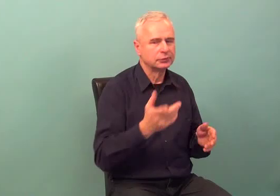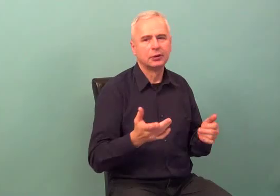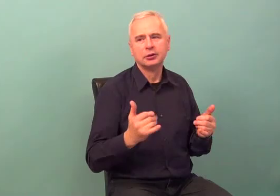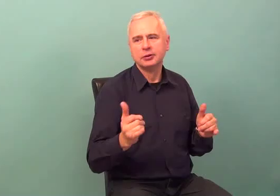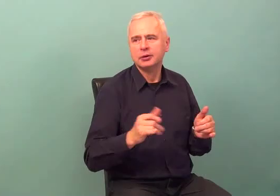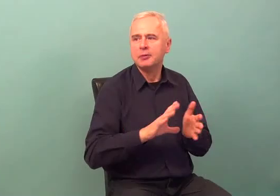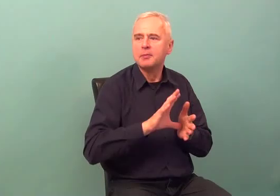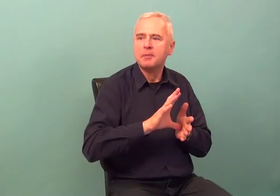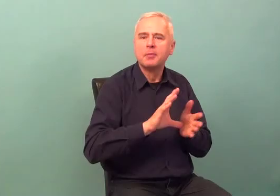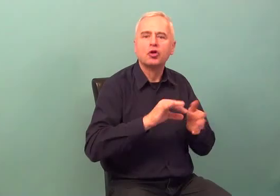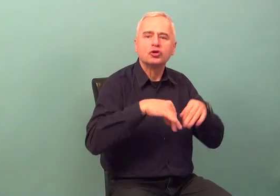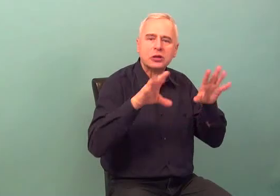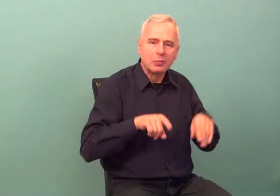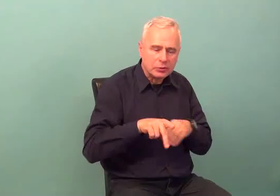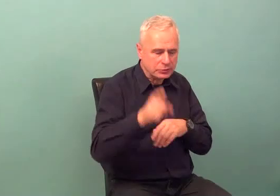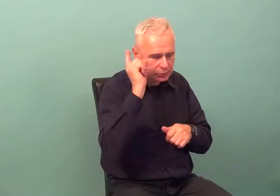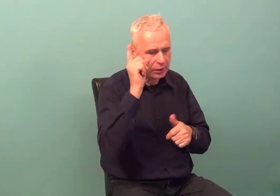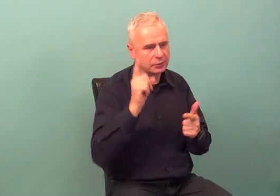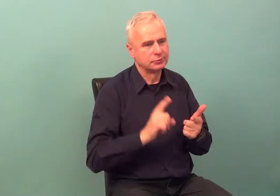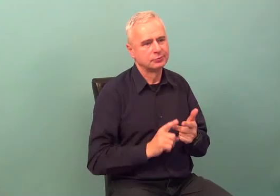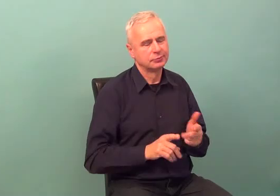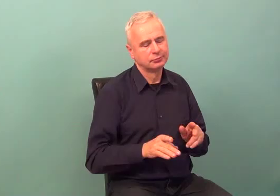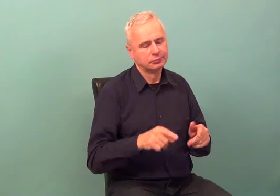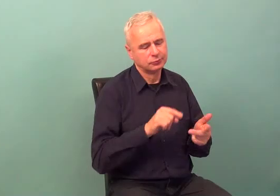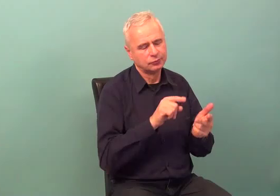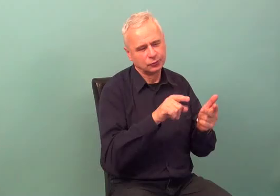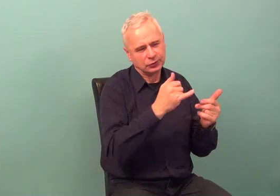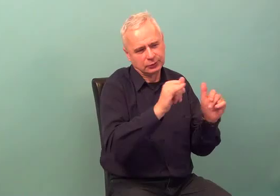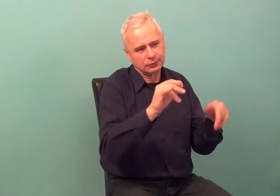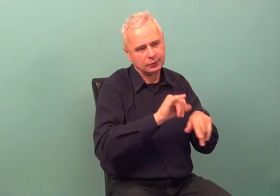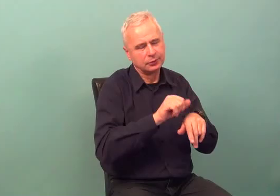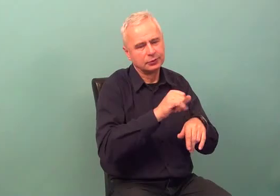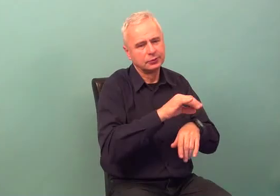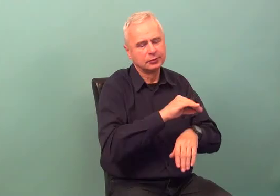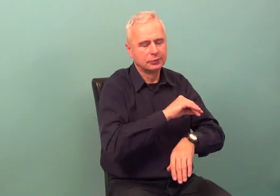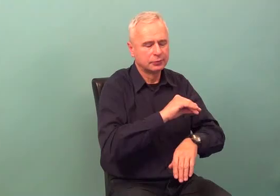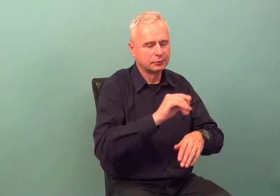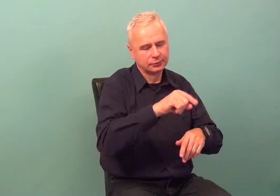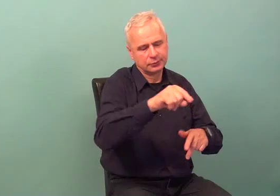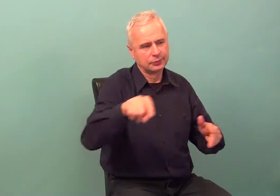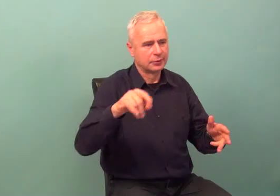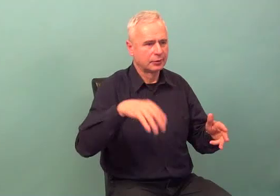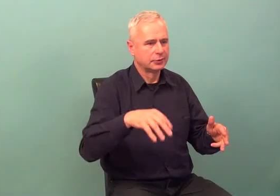W innym miejscu też jest zakaz, na przykład nie wolno tak wchodzić do sklepu, czy chodzi po mieście, w różnych miejscach.